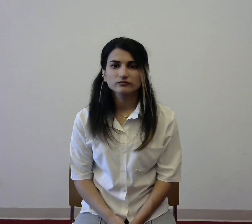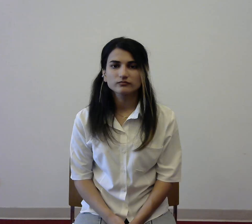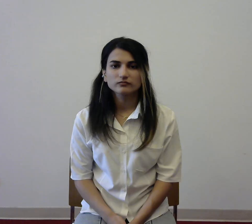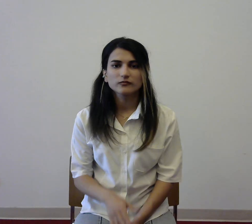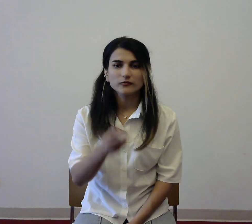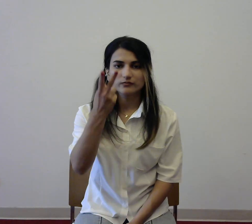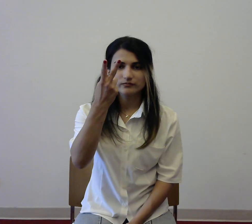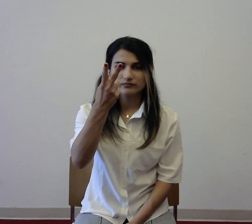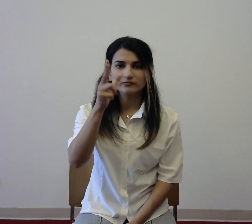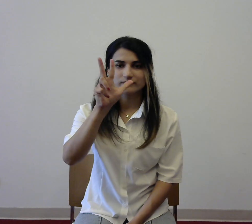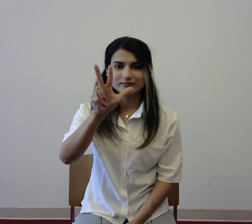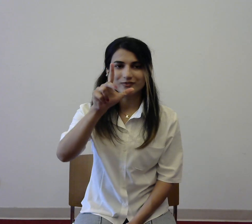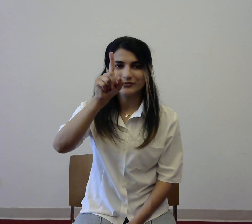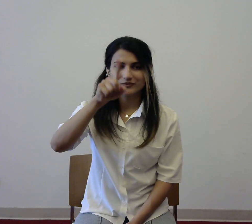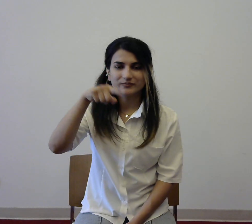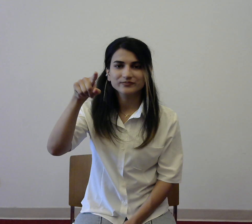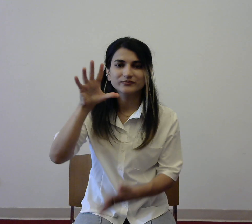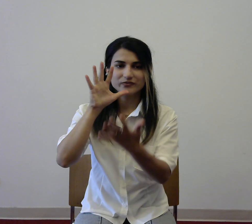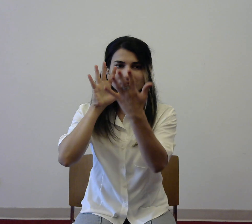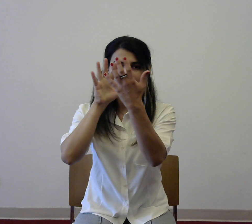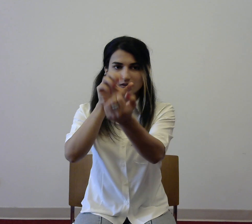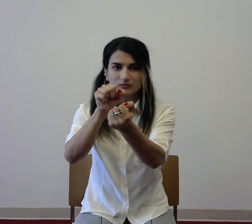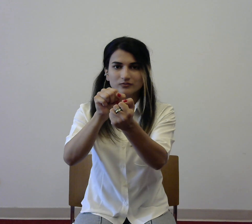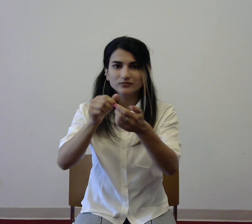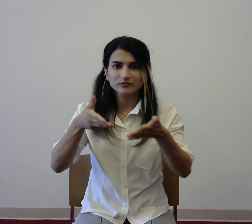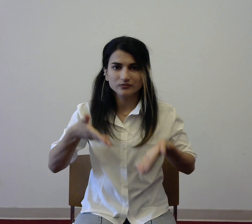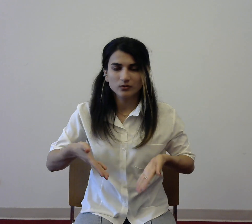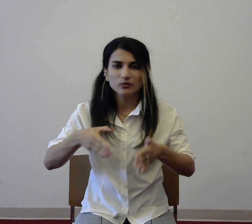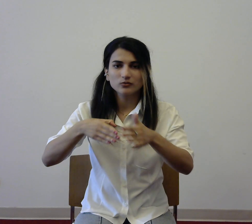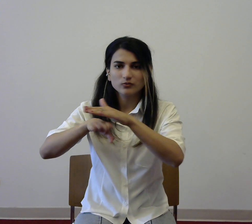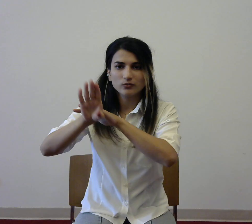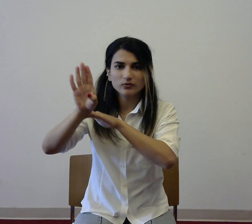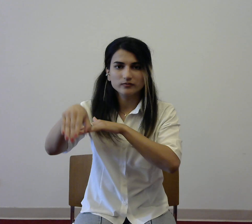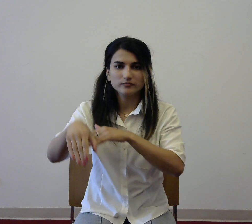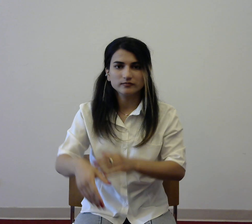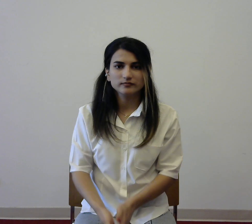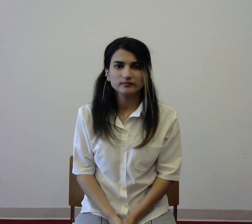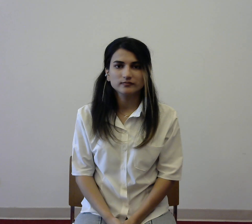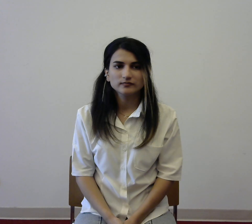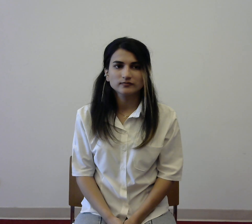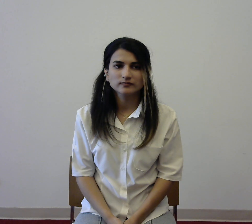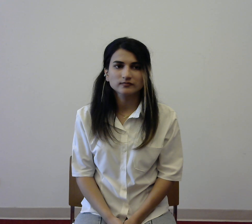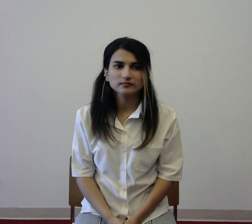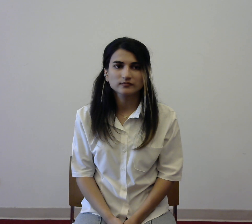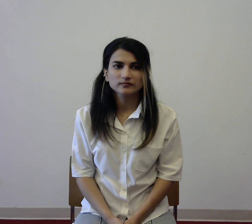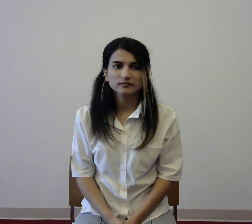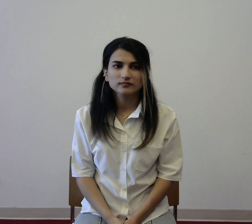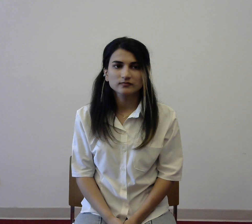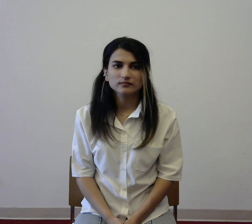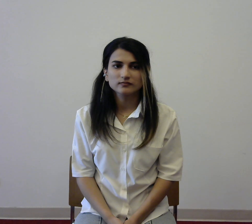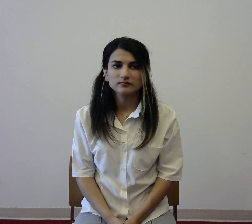23 saylı avtobus burdan keçir?